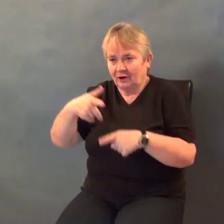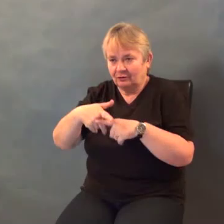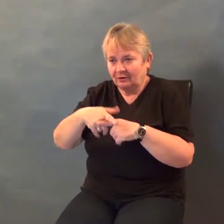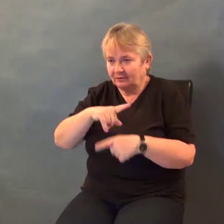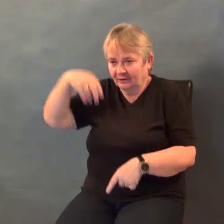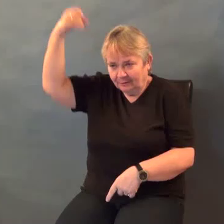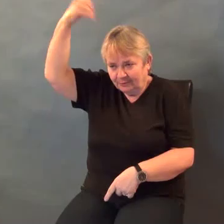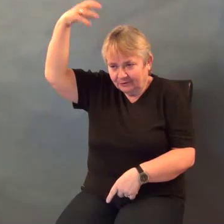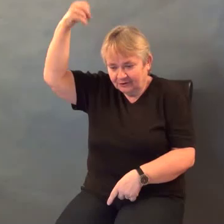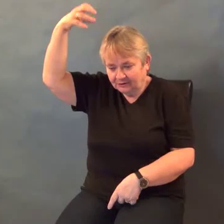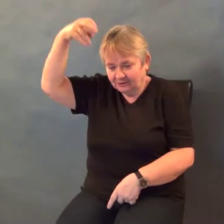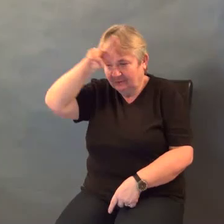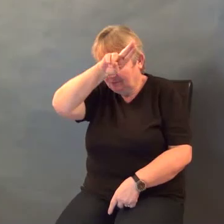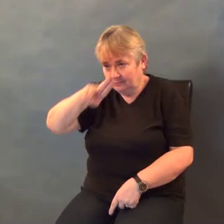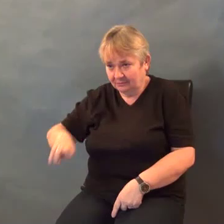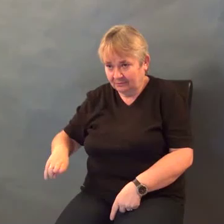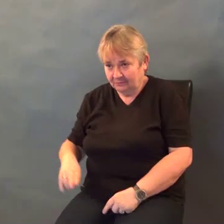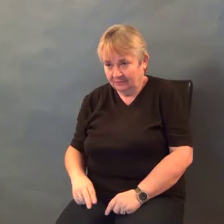Koniom nie wolno brać prysznica, znak jest przekreślony.